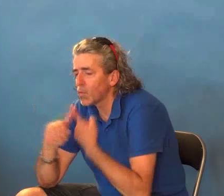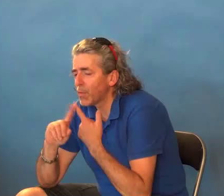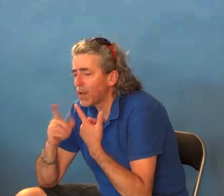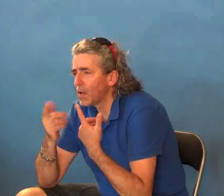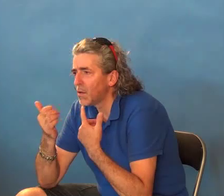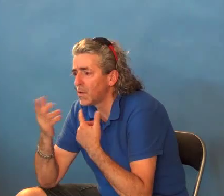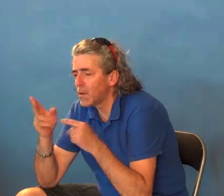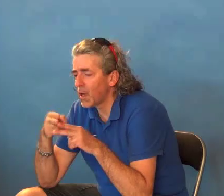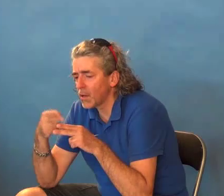Który to dzień?